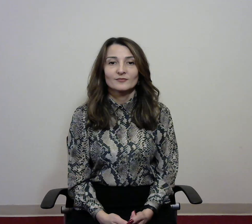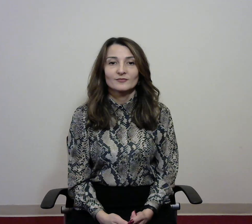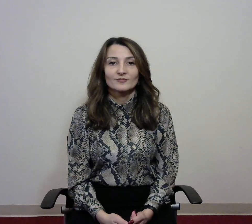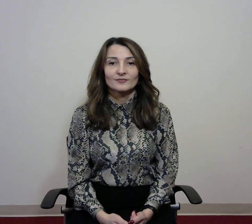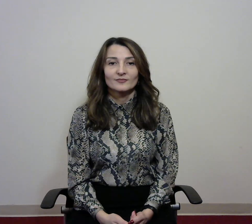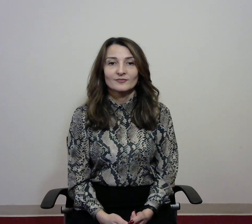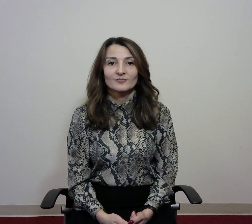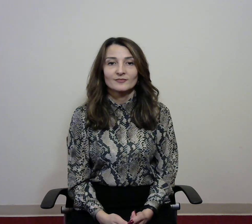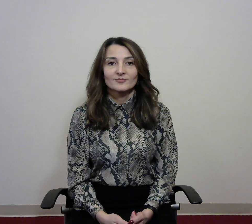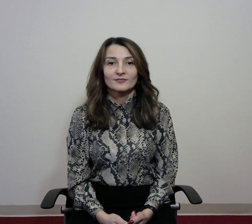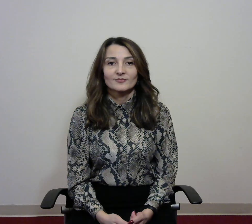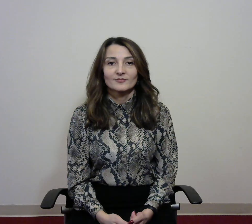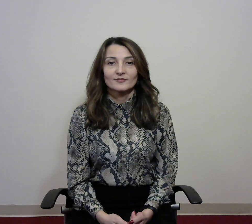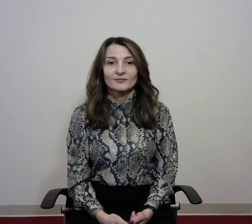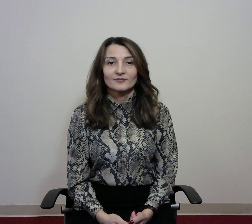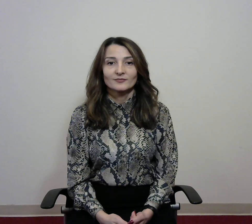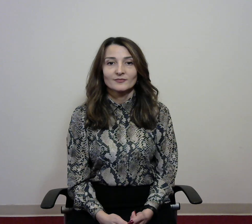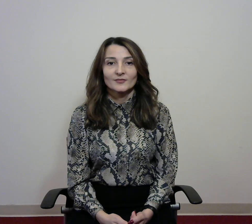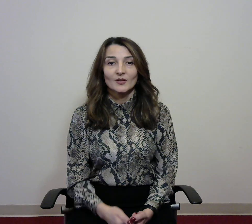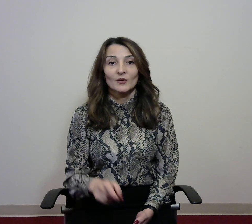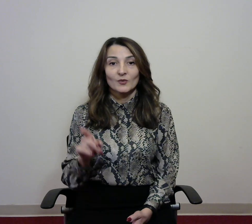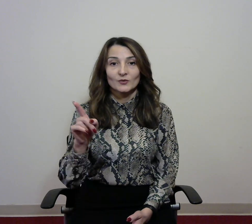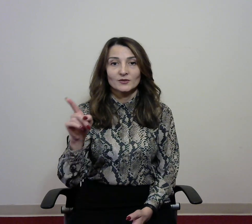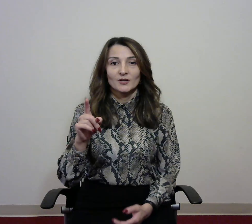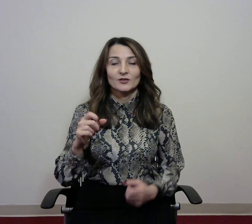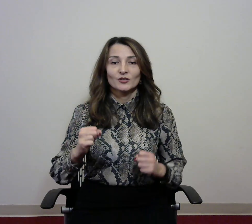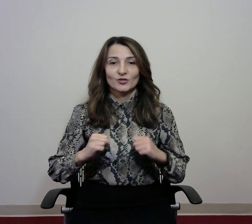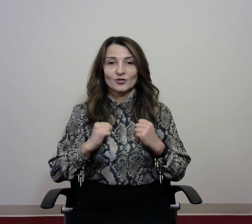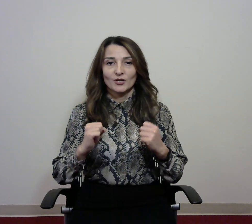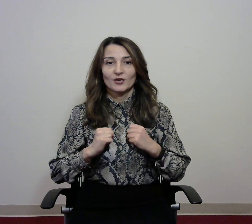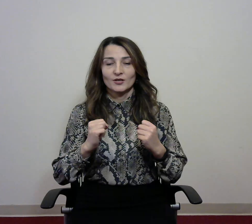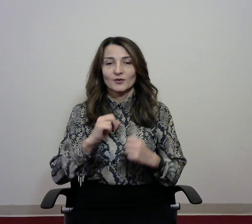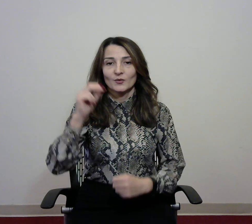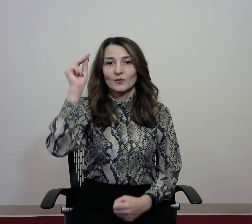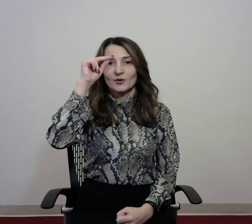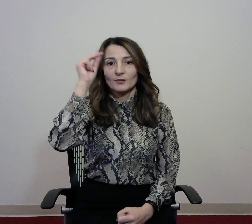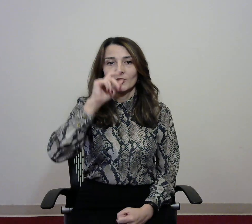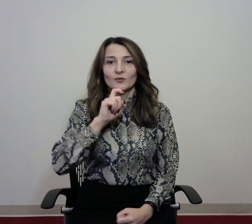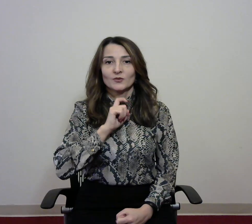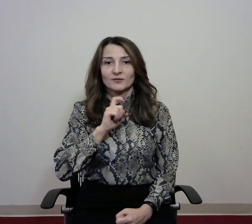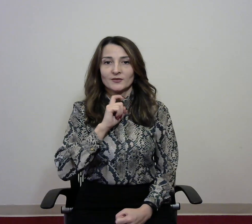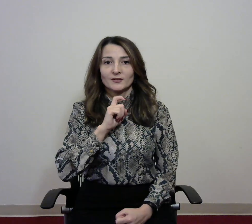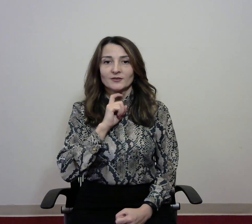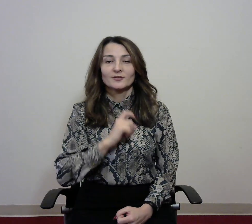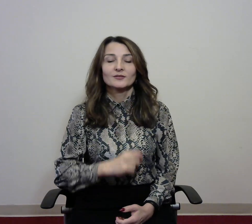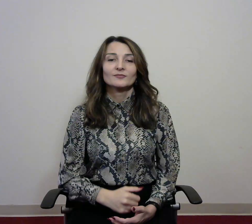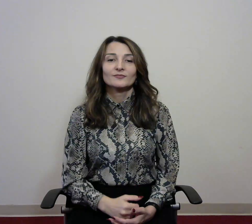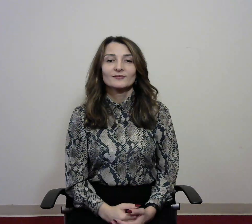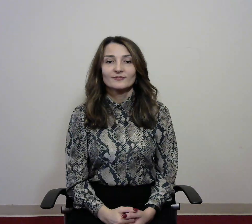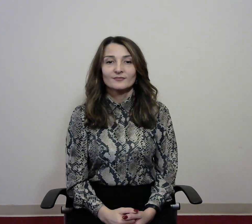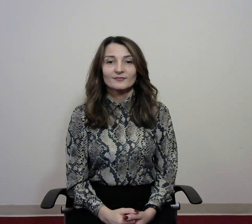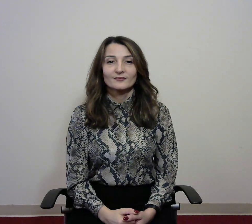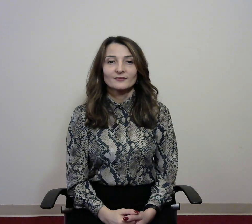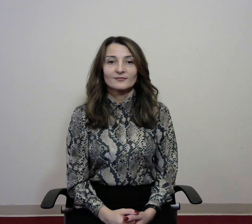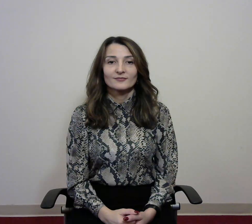O çalışqan şagirddir